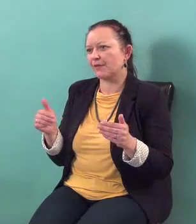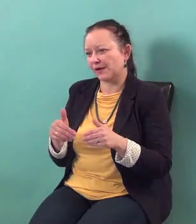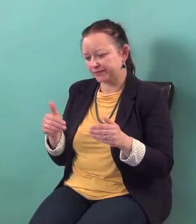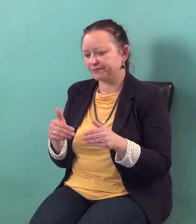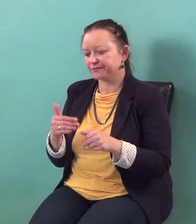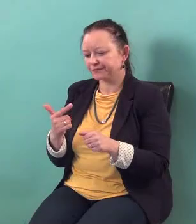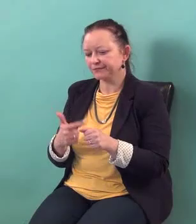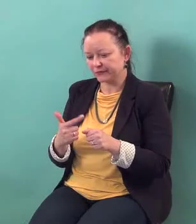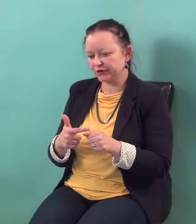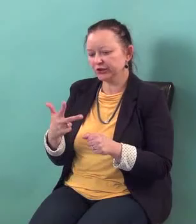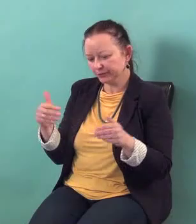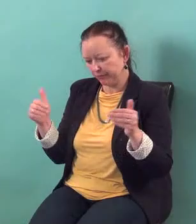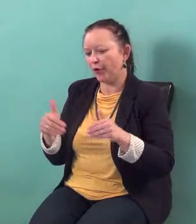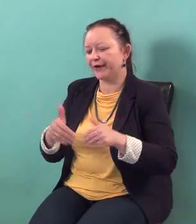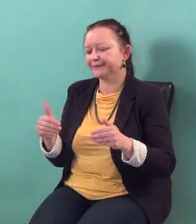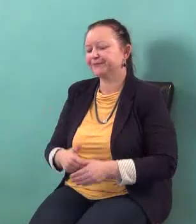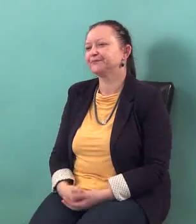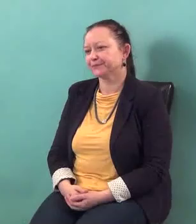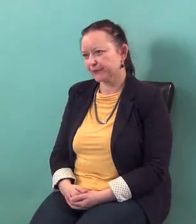Mogę w dwudziestego trzeciego, mogę.